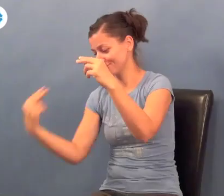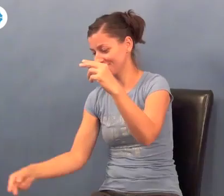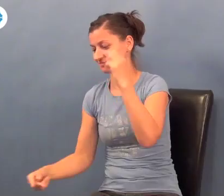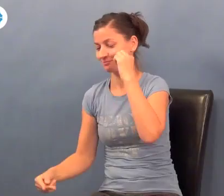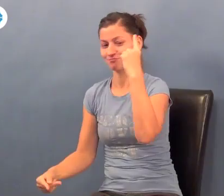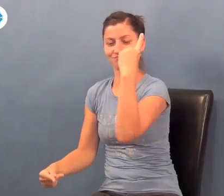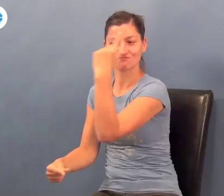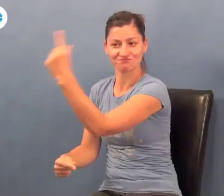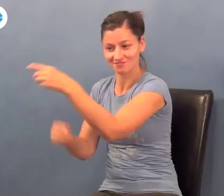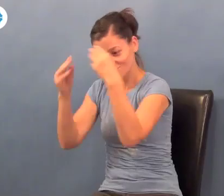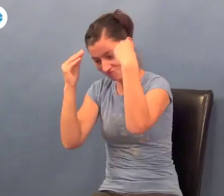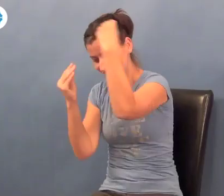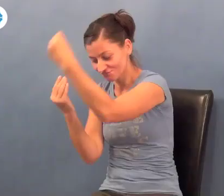Dziewczyna też upadła, spadł jej kapelusz.